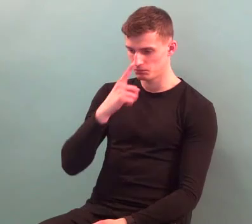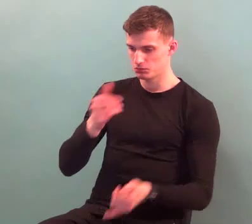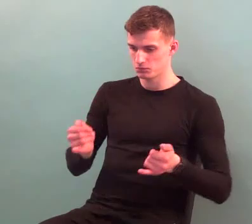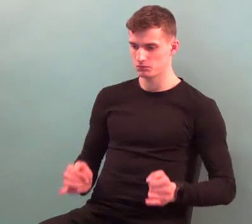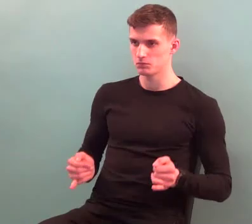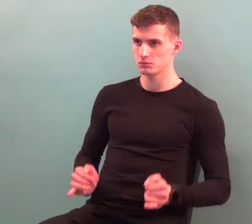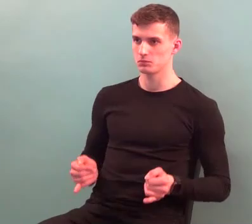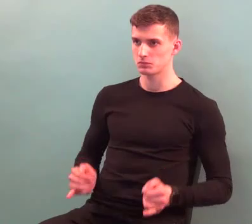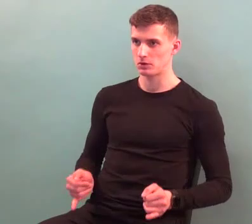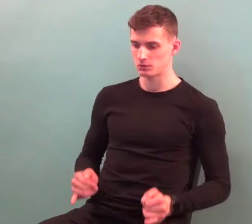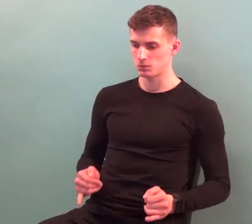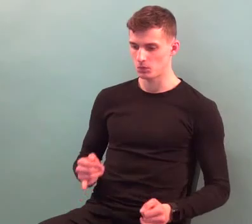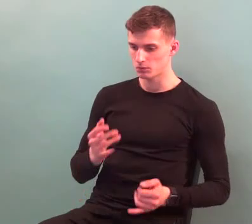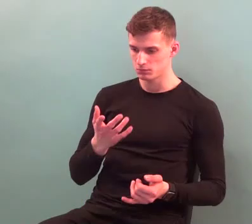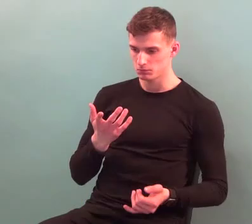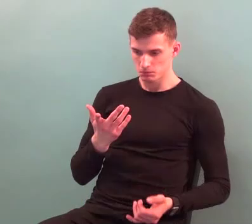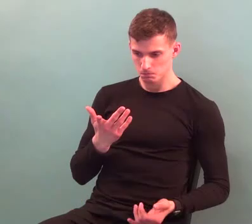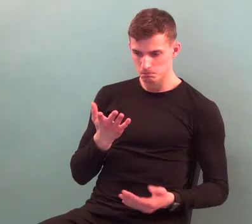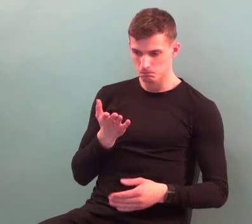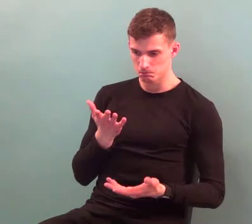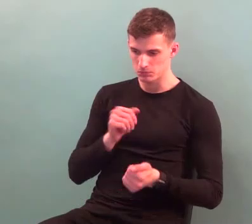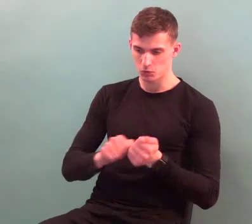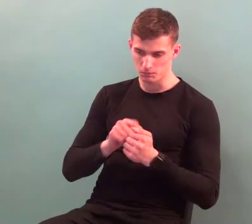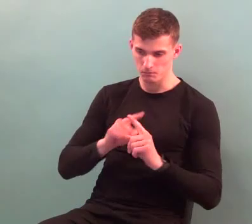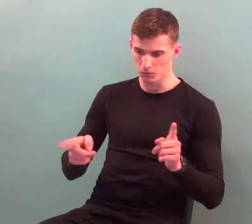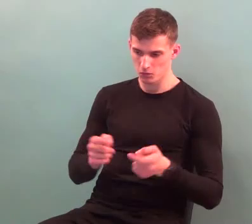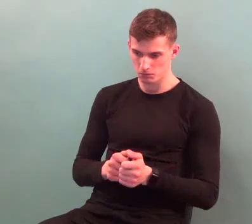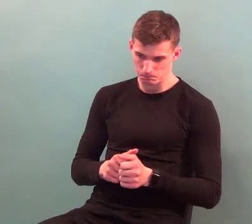Widzę, że to krzesło, czyli nie wolno niszczyć.